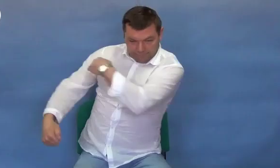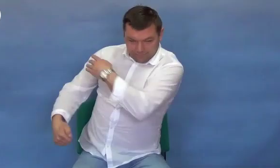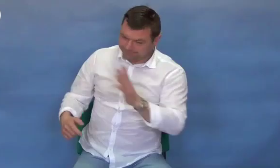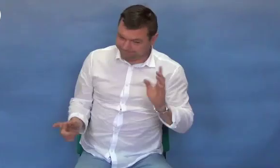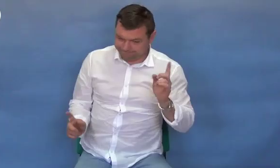Nie, nie...